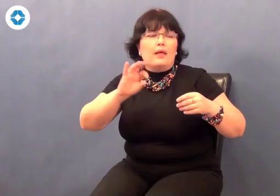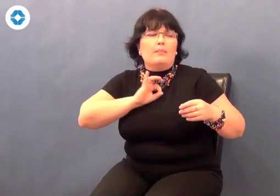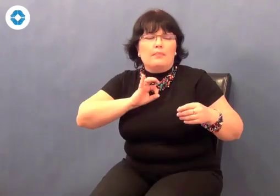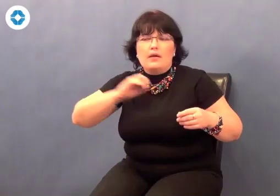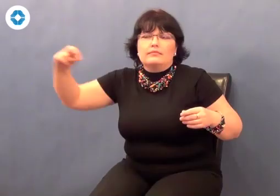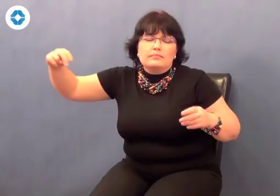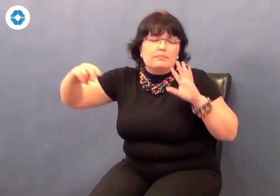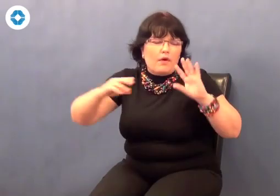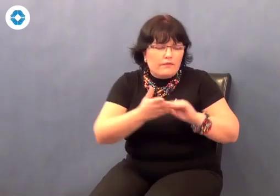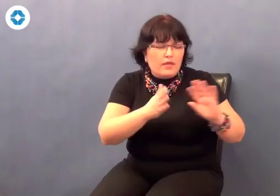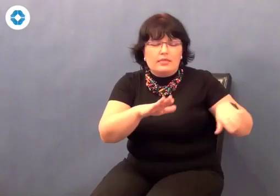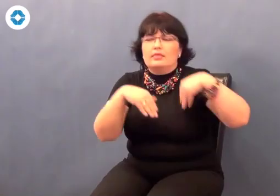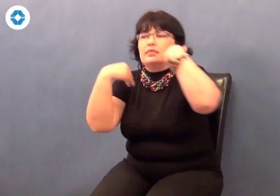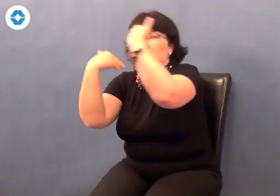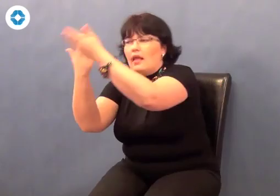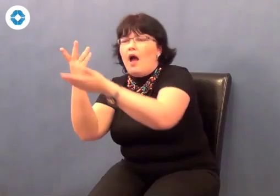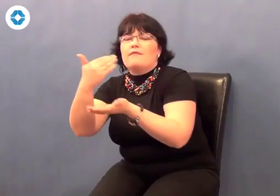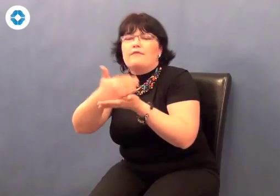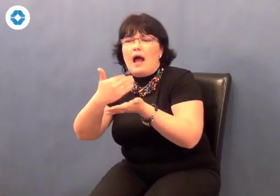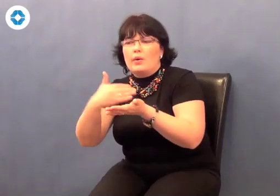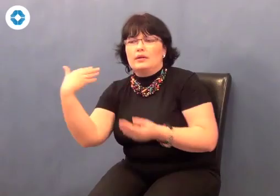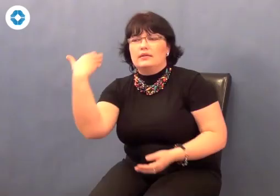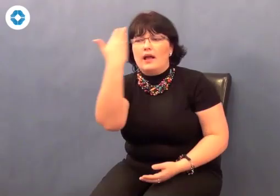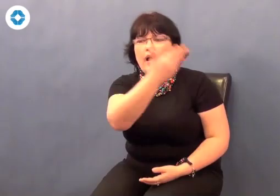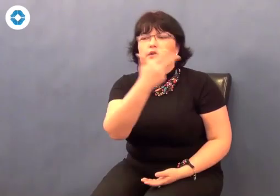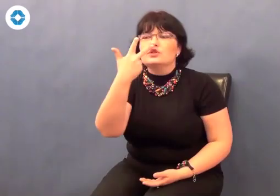Wraca do chłopców, a ci trzej chłopcy dają mu kapelusz, a ten z wdzięczności daje im trzy gruszki.